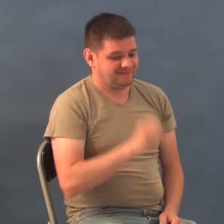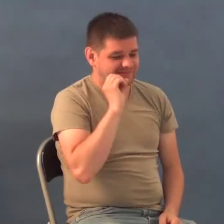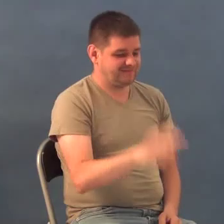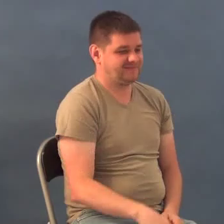Wypluwa.